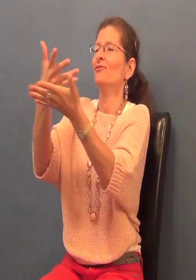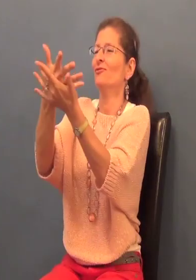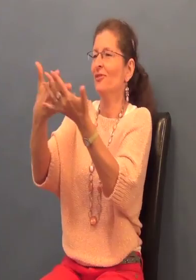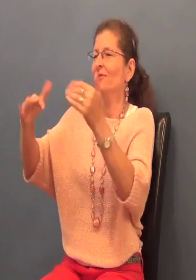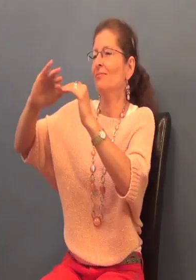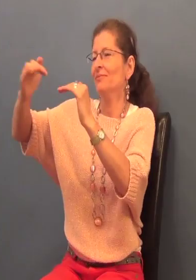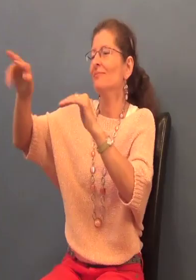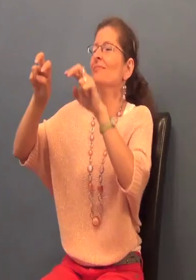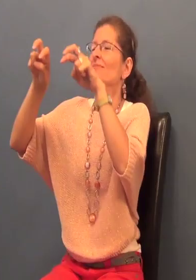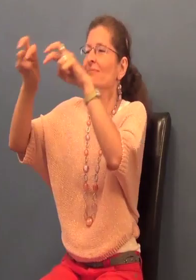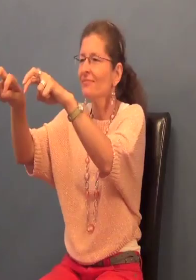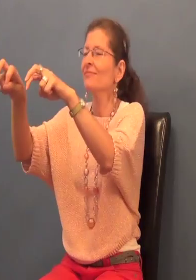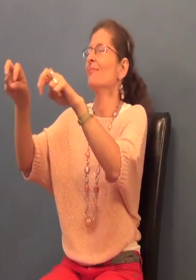Wyszli na brzeg.